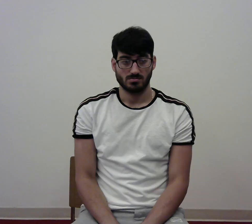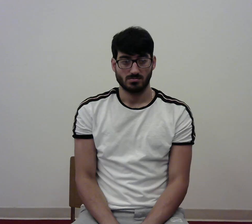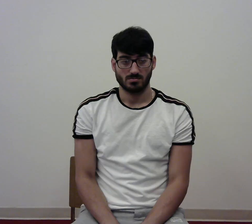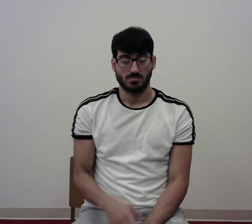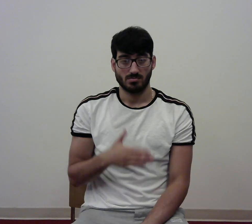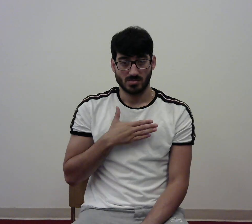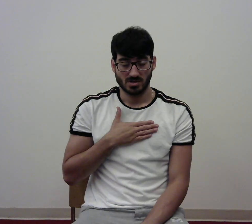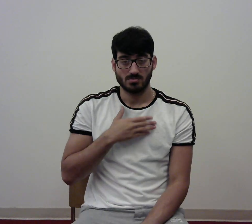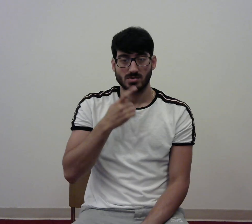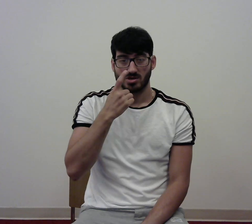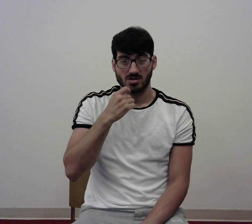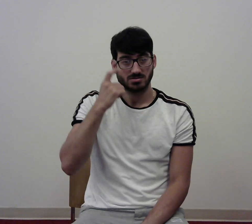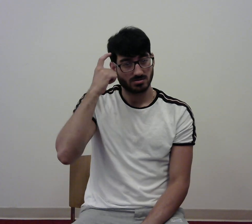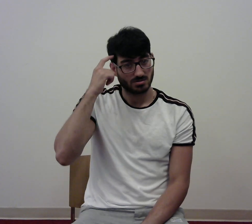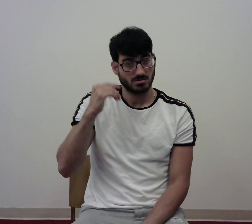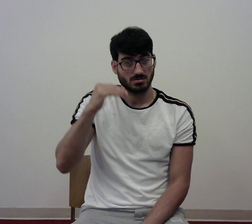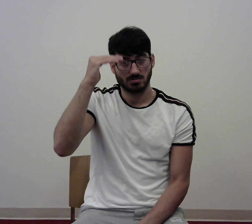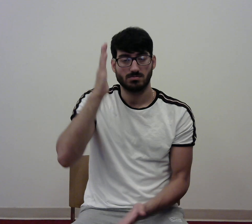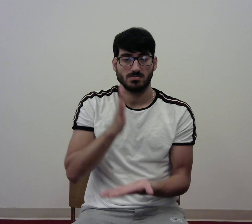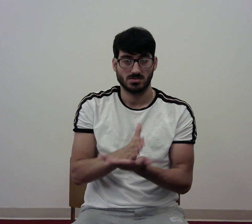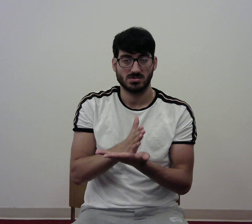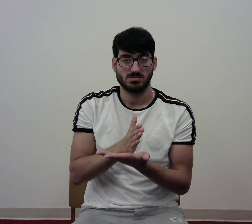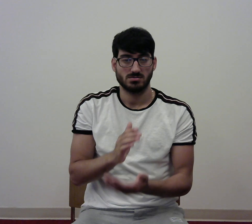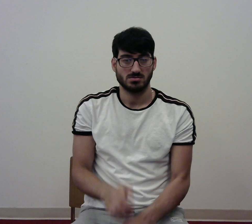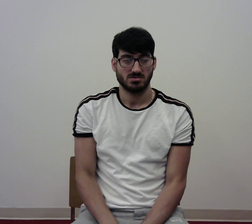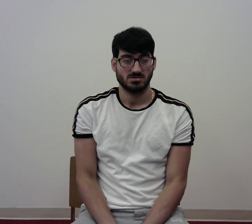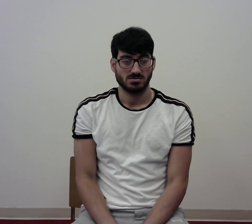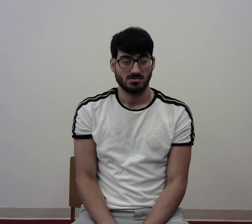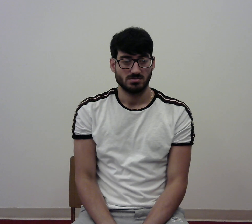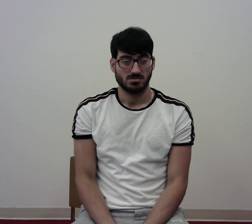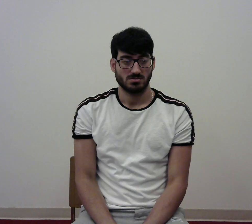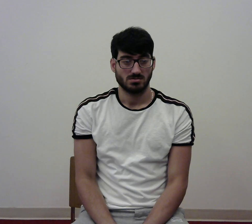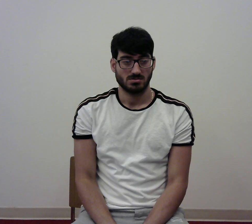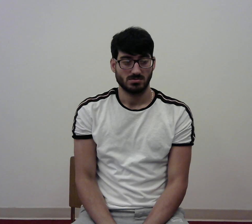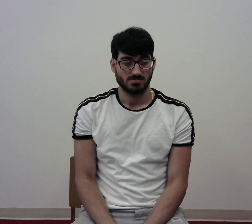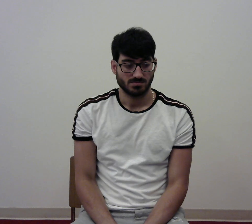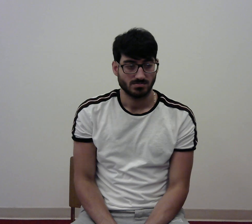Mənim qan təzyiqim var